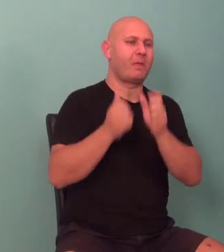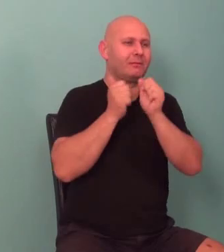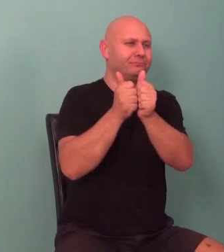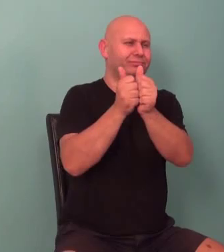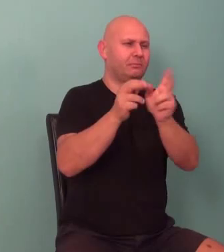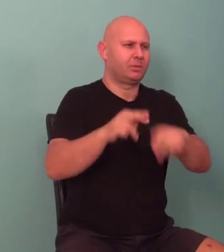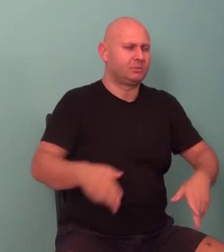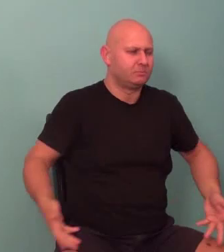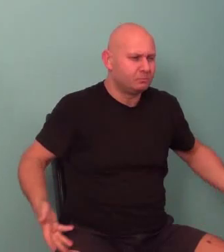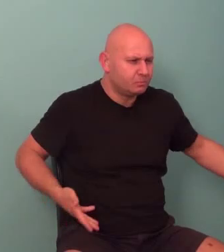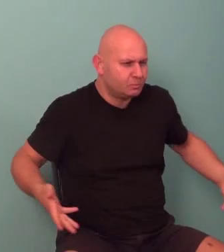Idą razem obok siebie, a policjant idzie za nimi.